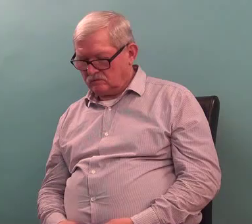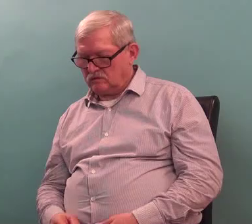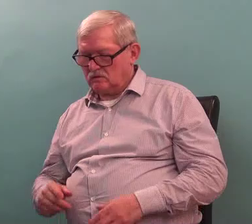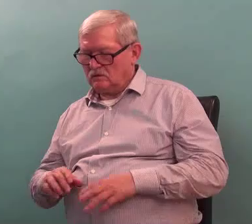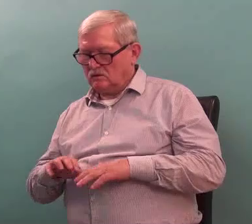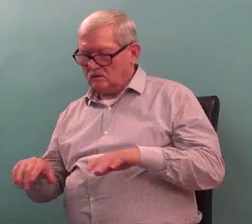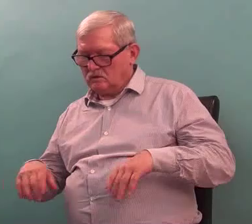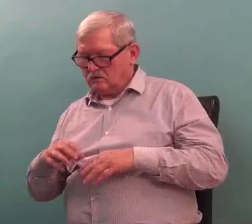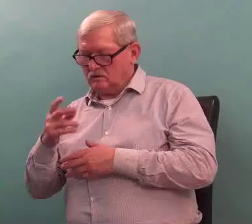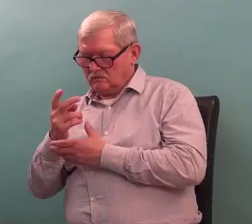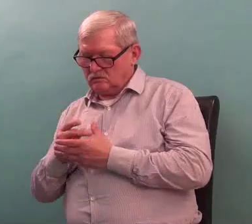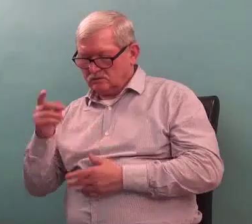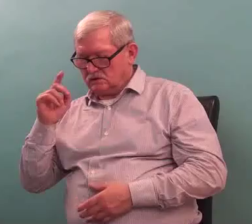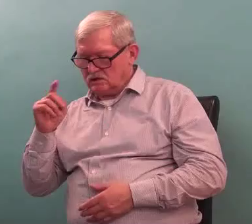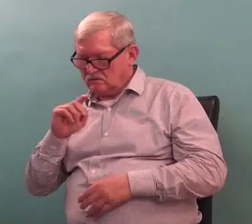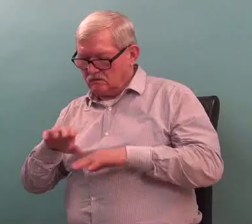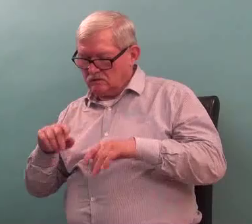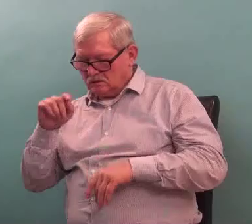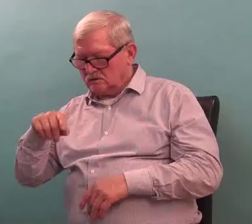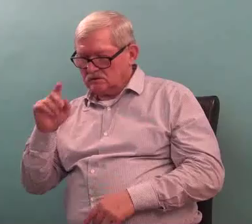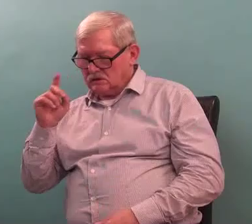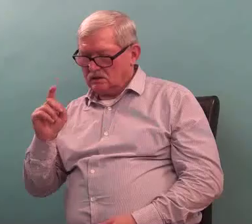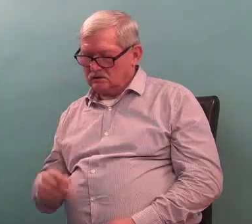Można się utopić na basenie, jest zakaz pływania.